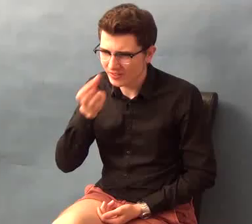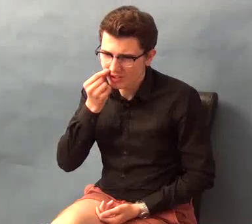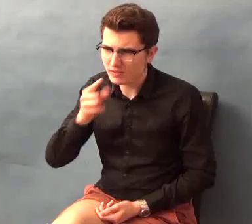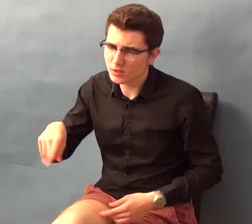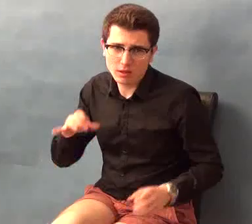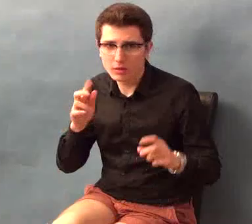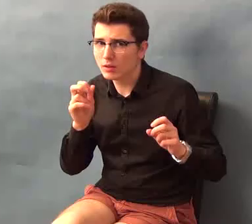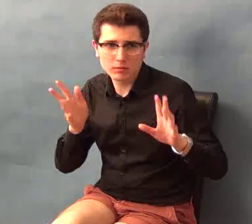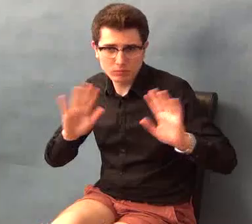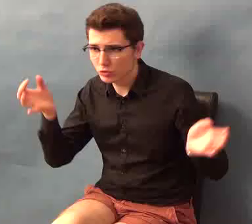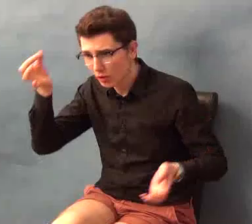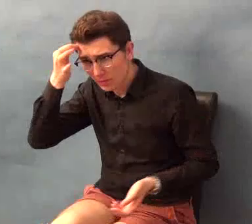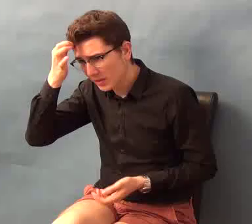Wszyscy odpowiedzieli: okej, dobranoc.